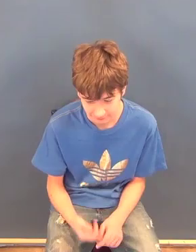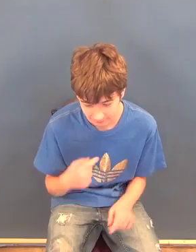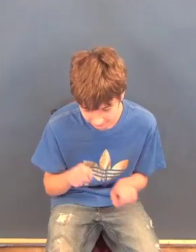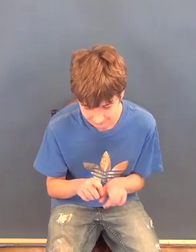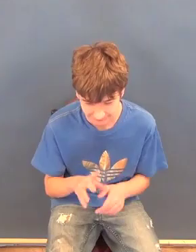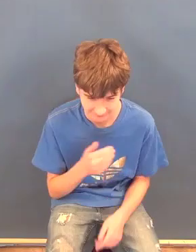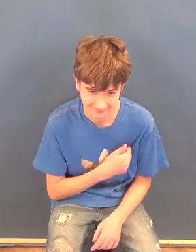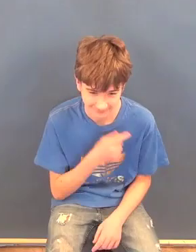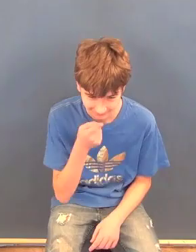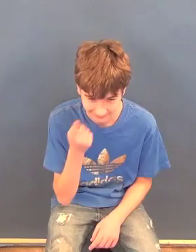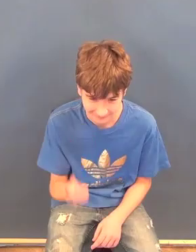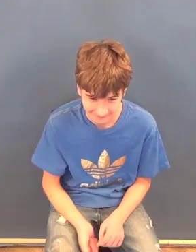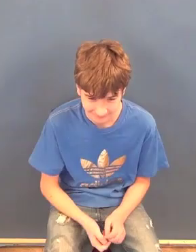Ja tak samo, do szkoły w Olsztynie.